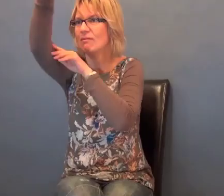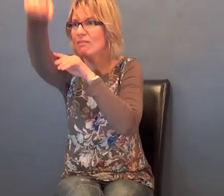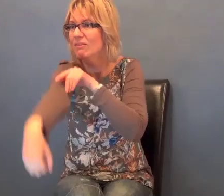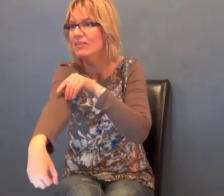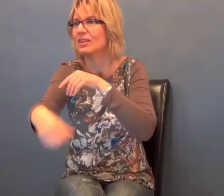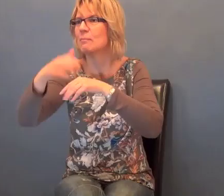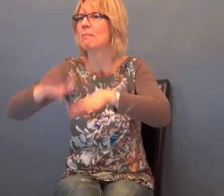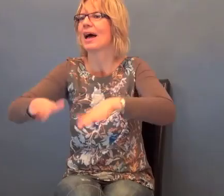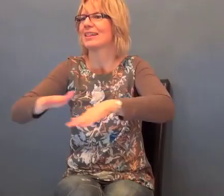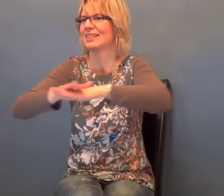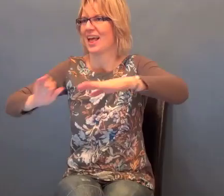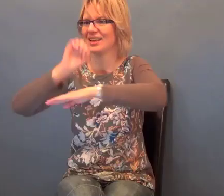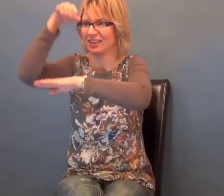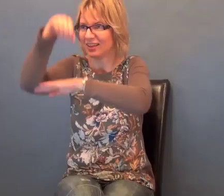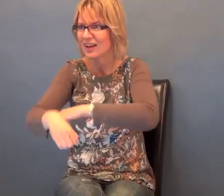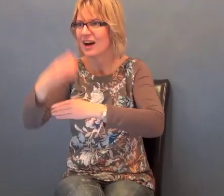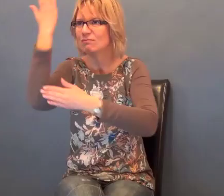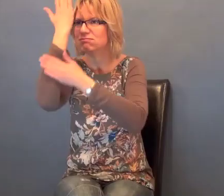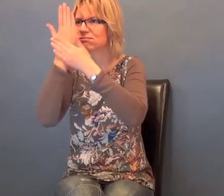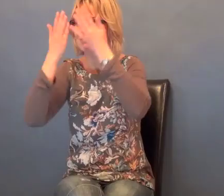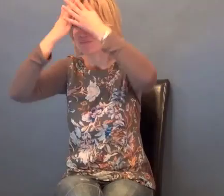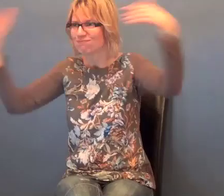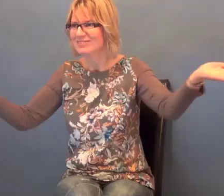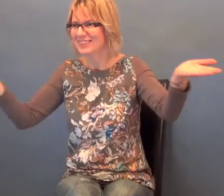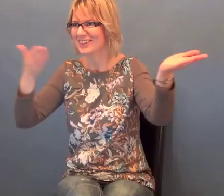Po skoku słoik rozbija się na pół.